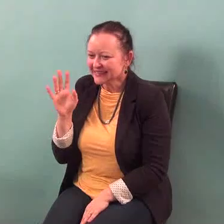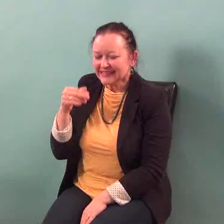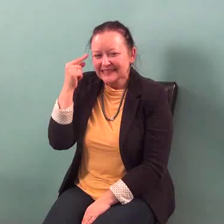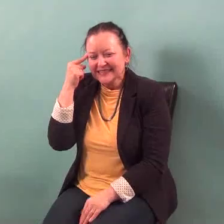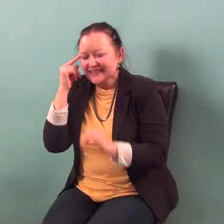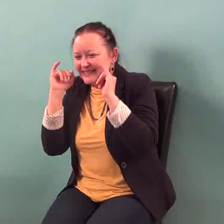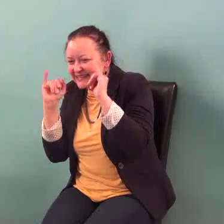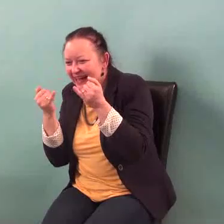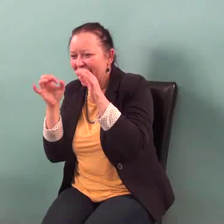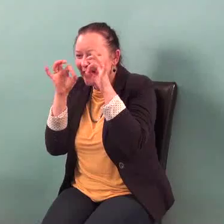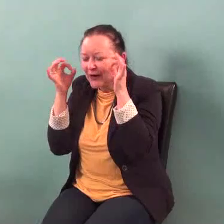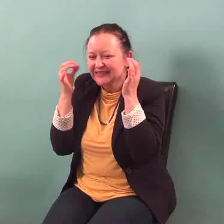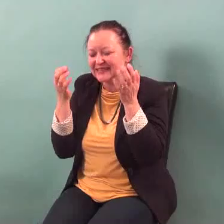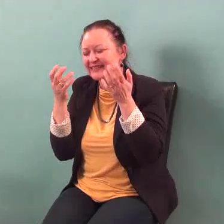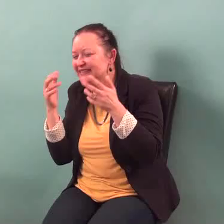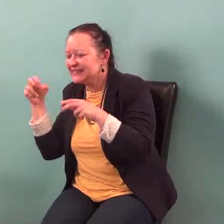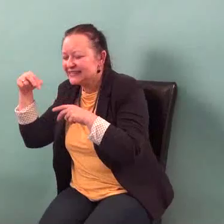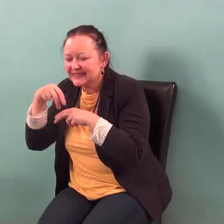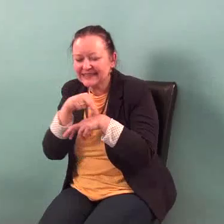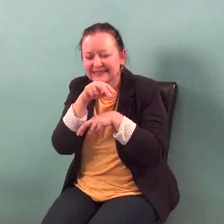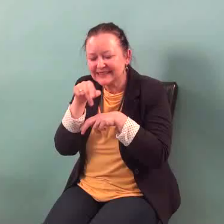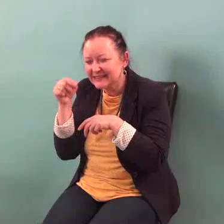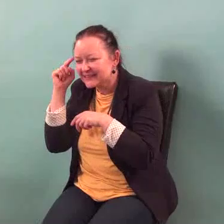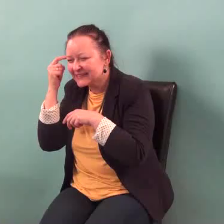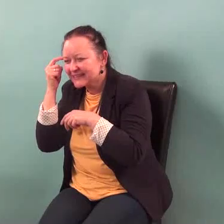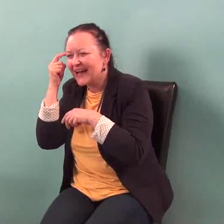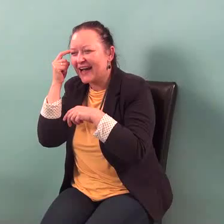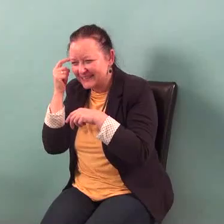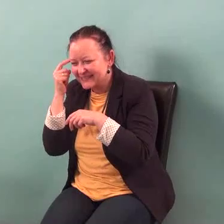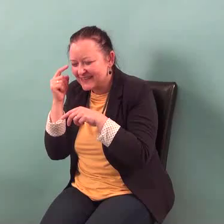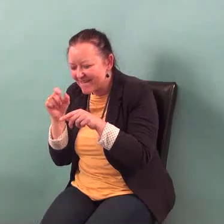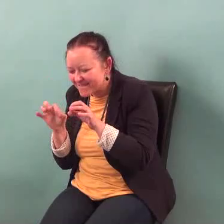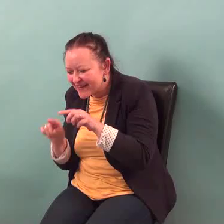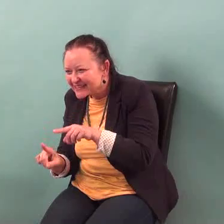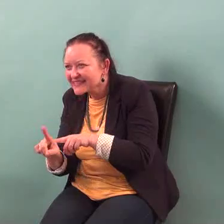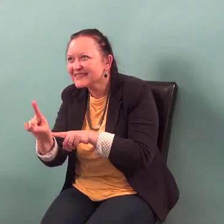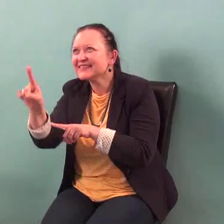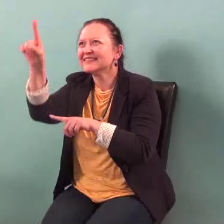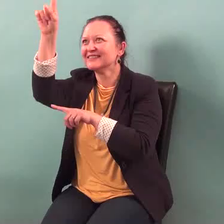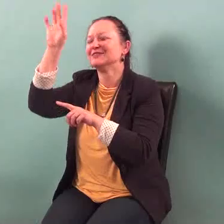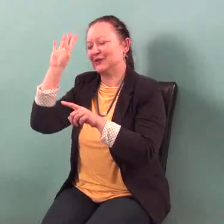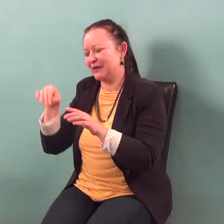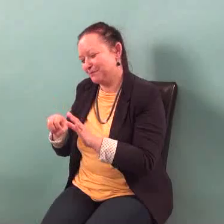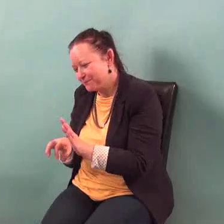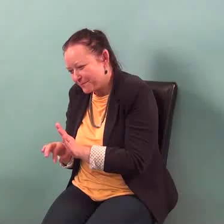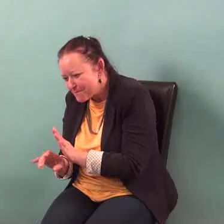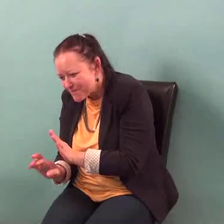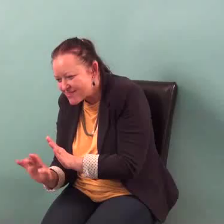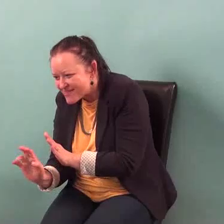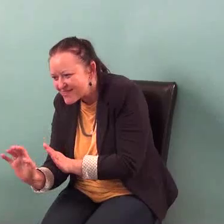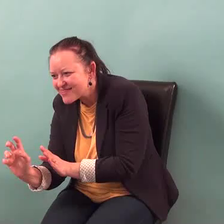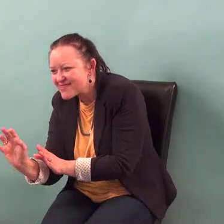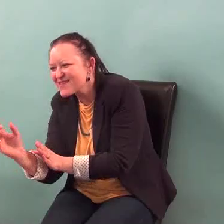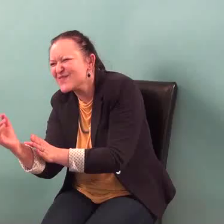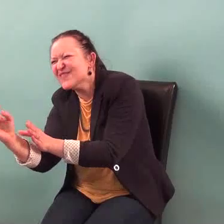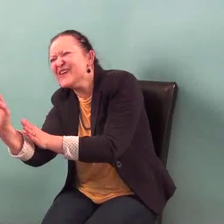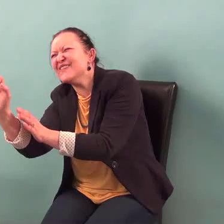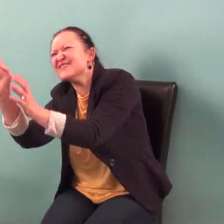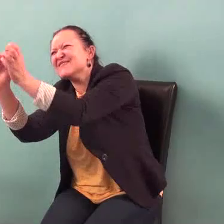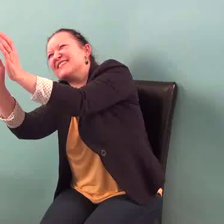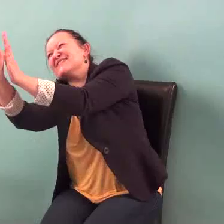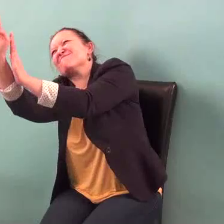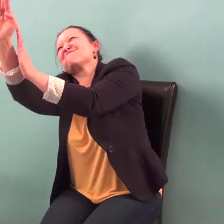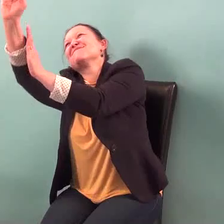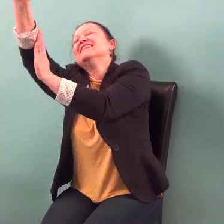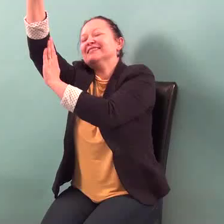Kot myśli, chodzi w jedną i drugą stronę, myśli jak wejść na górę, wpada na pomysł, że wejdzie do rury i będzie się wspinał.